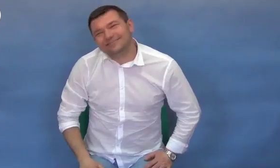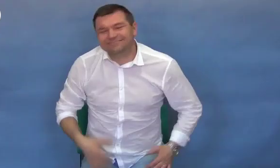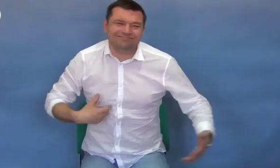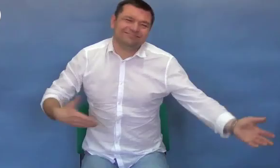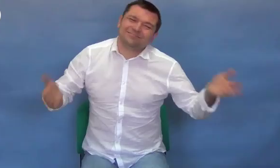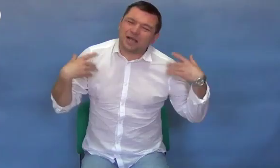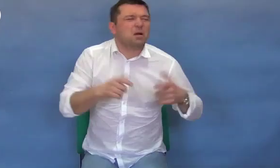Poszedłem na spacer.